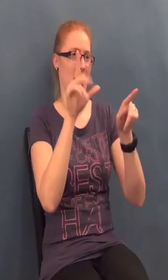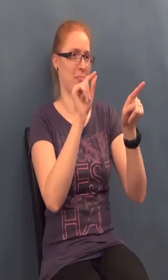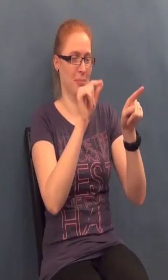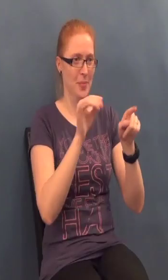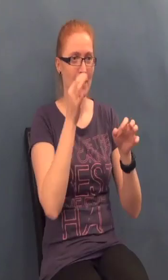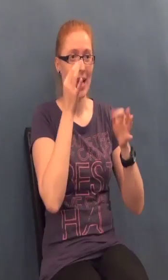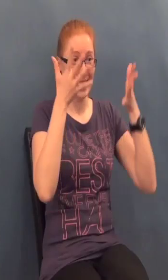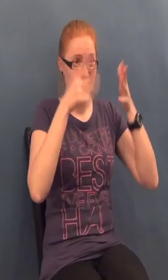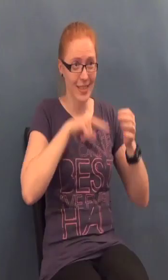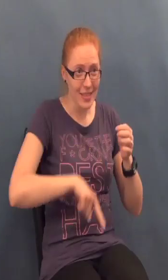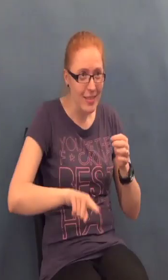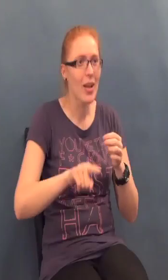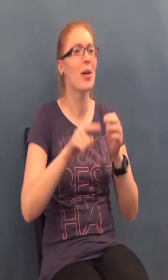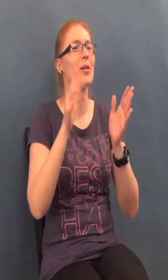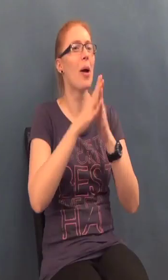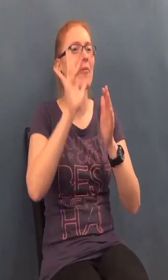Kot wybiega chce szybko wejść do tego domu.